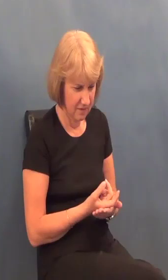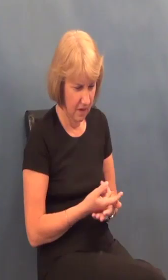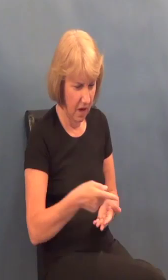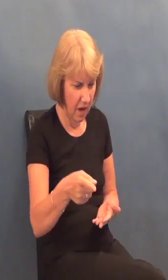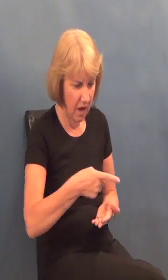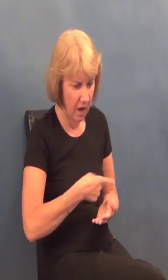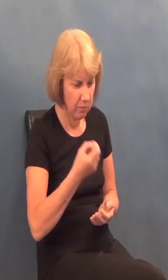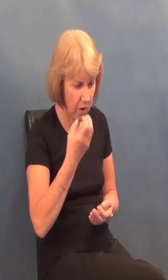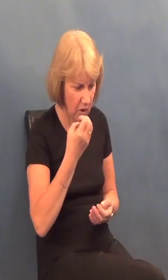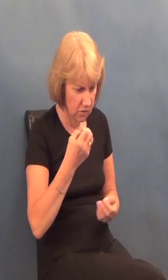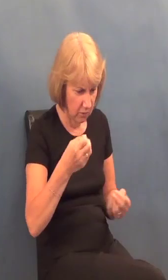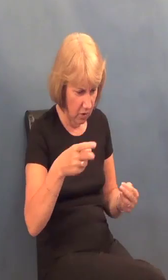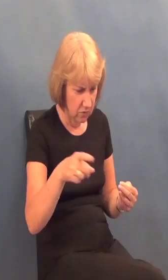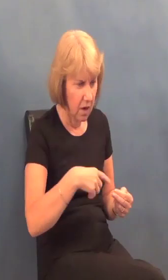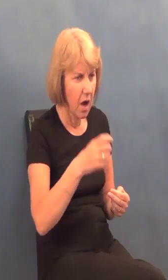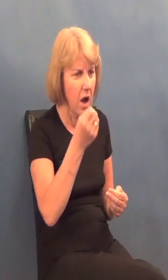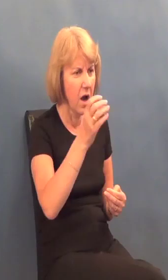To są tory, po których jeżdżą pociągi.